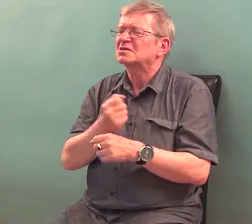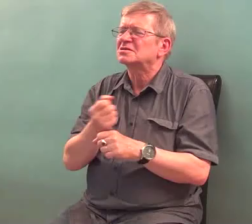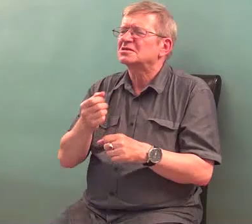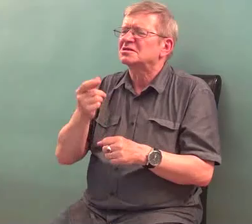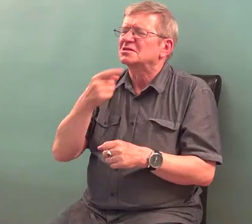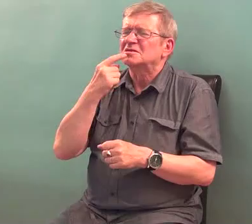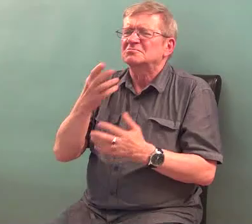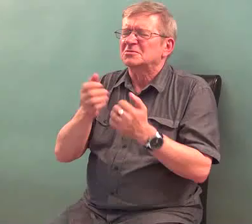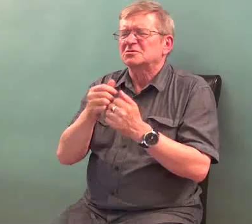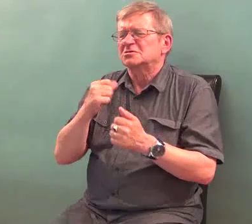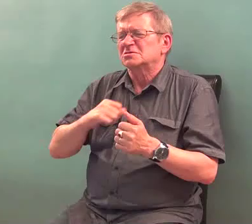Trzeba poczekać, żeby znaleźć naukę języka.